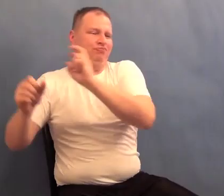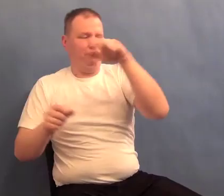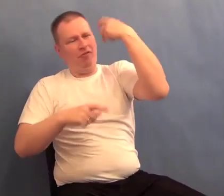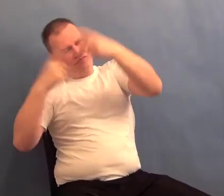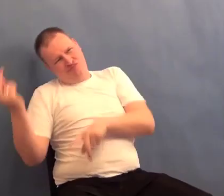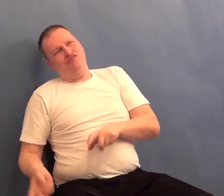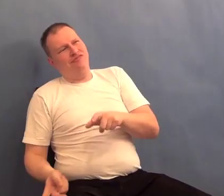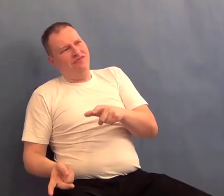Turlał się.